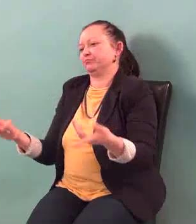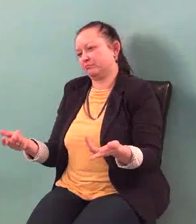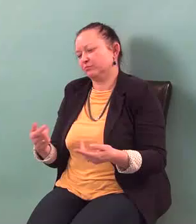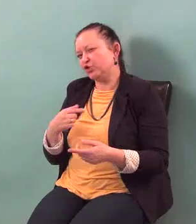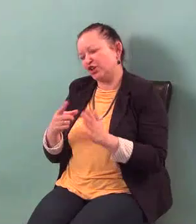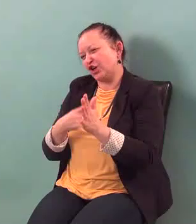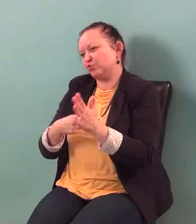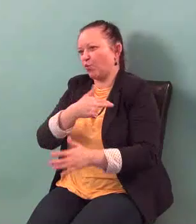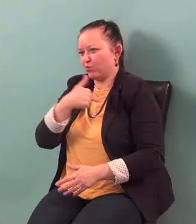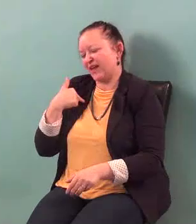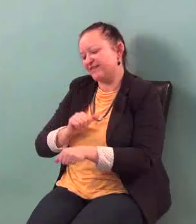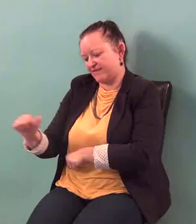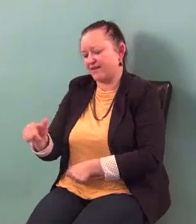Tak często u nas jest.